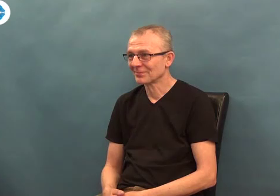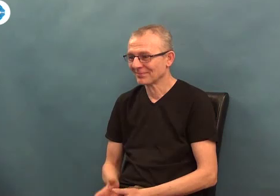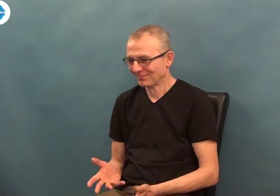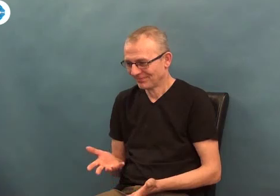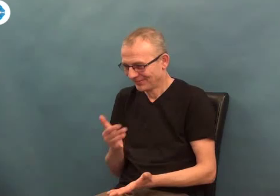Nie mogę.